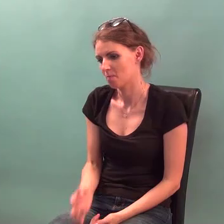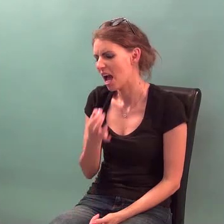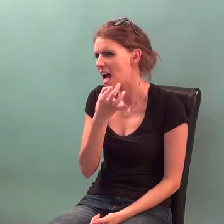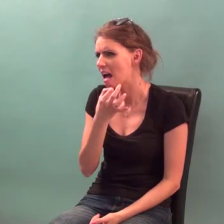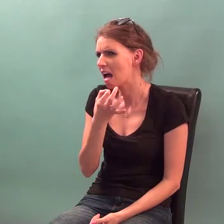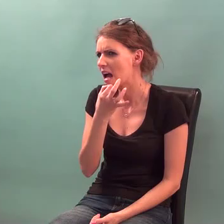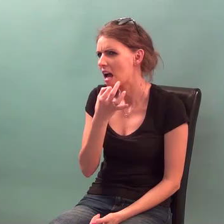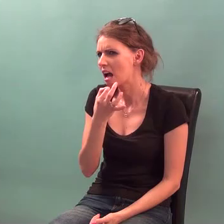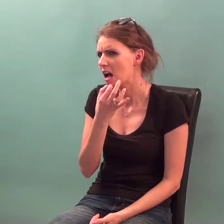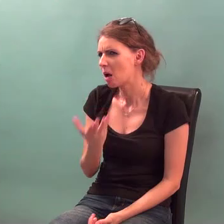Mało.